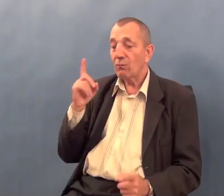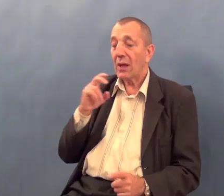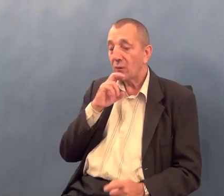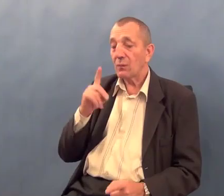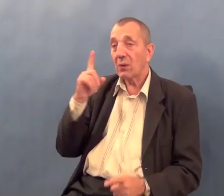Uwaga na tramwaj.